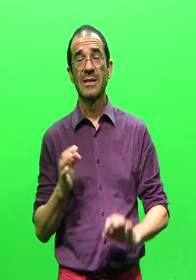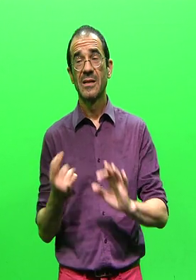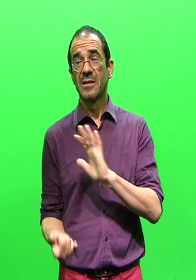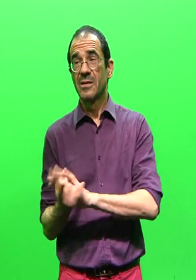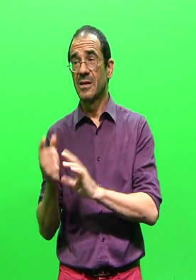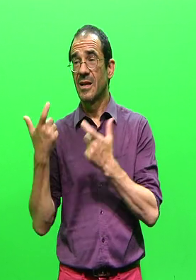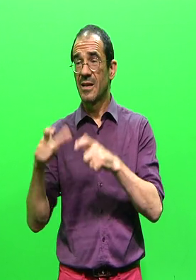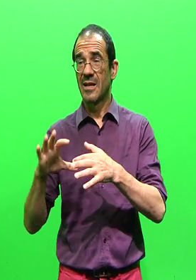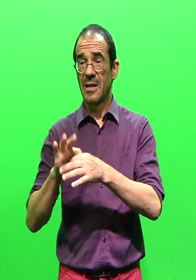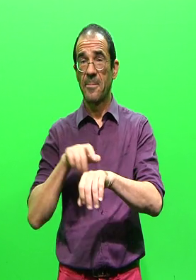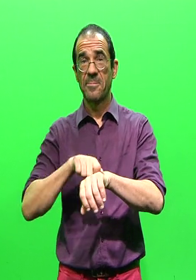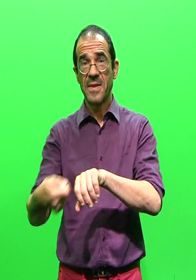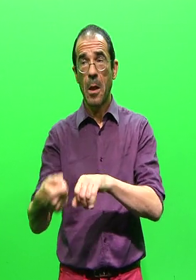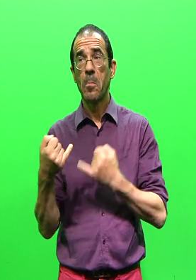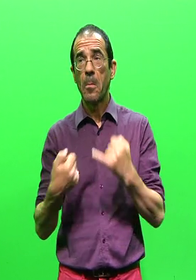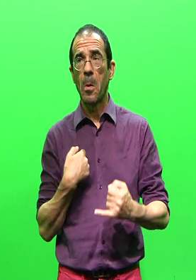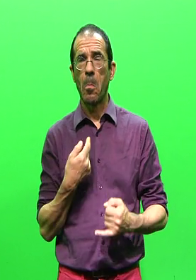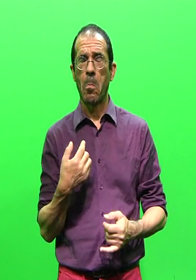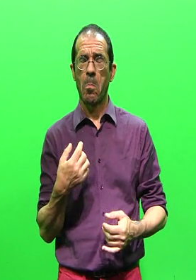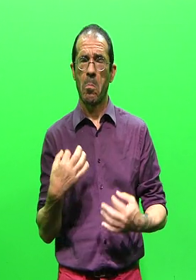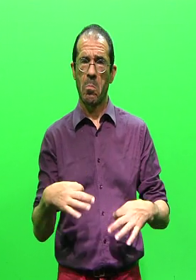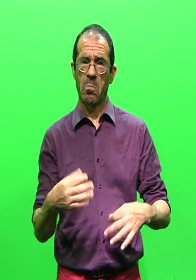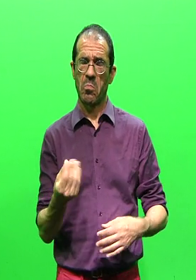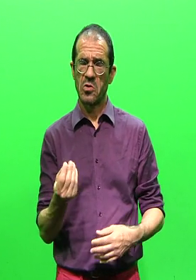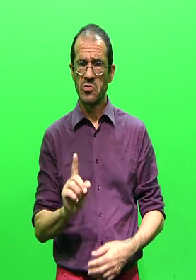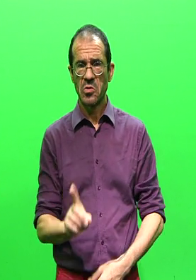Des que va aparèixer aquest problema a la pell, no em pica gaire, em pica normal.